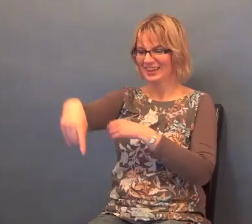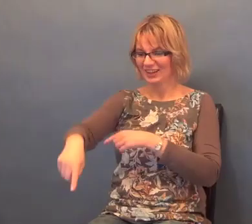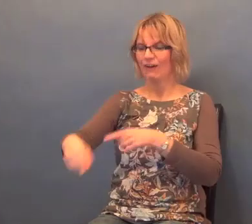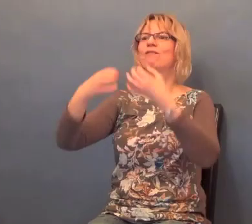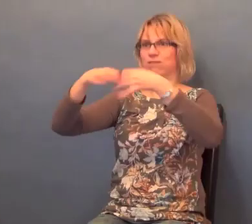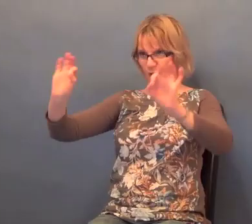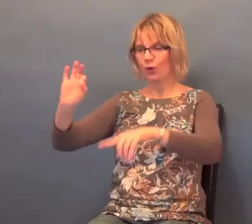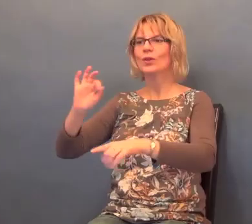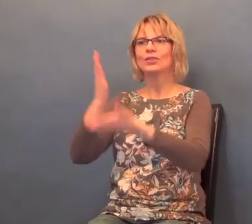Tu wolno.